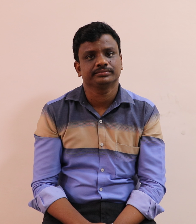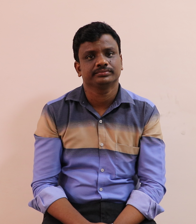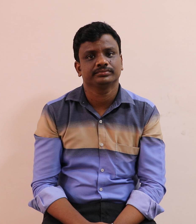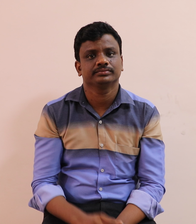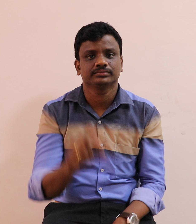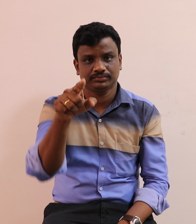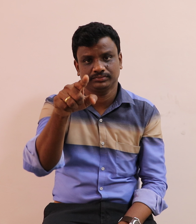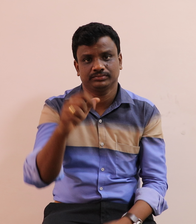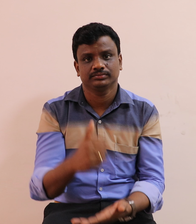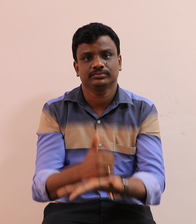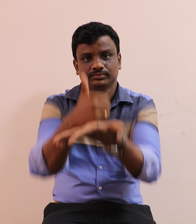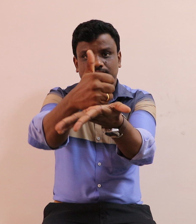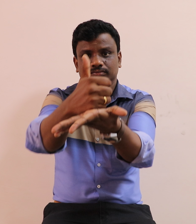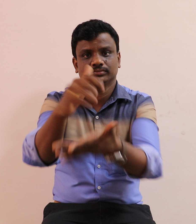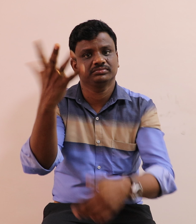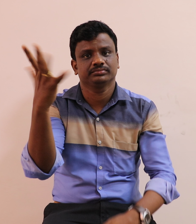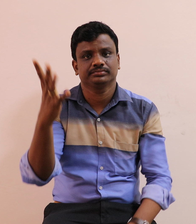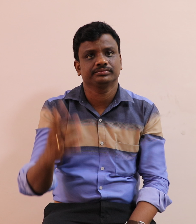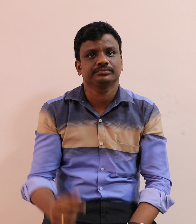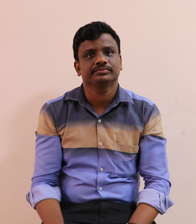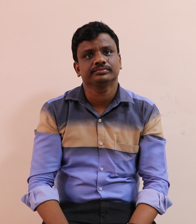i can not help you there